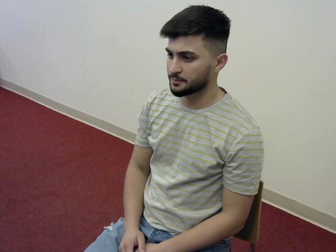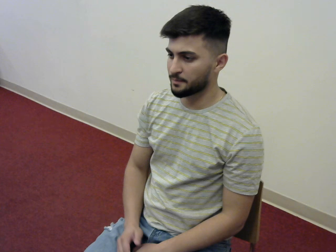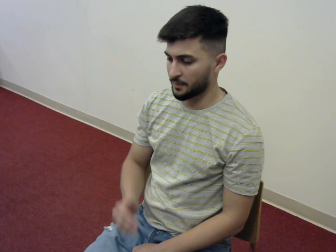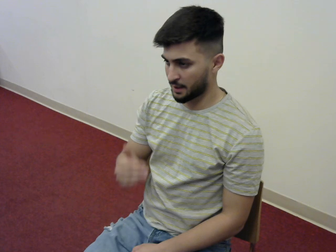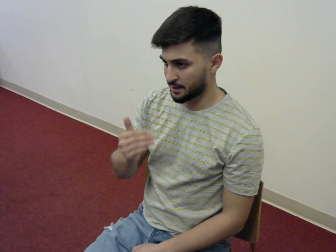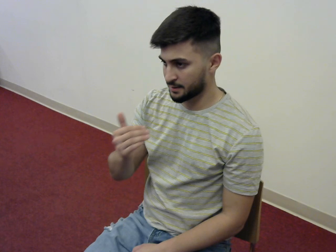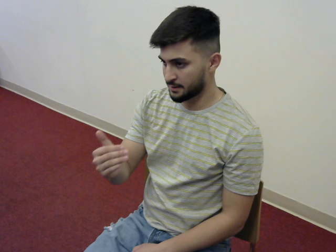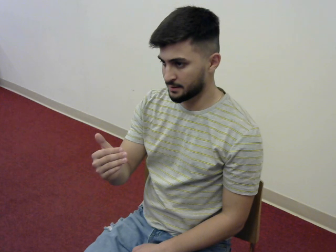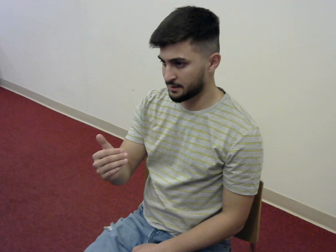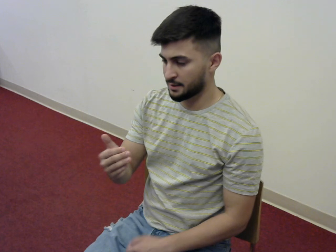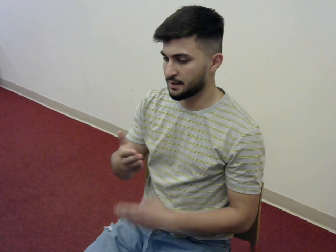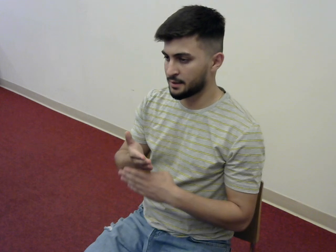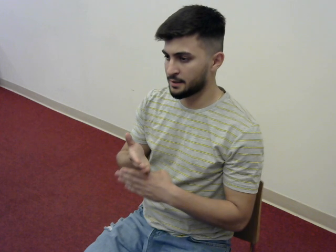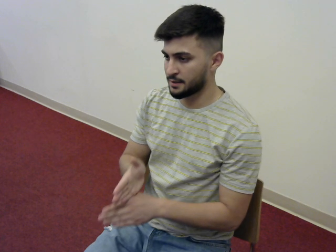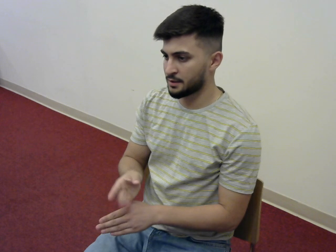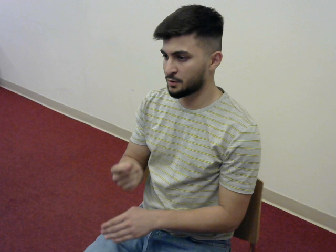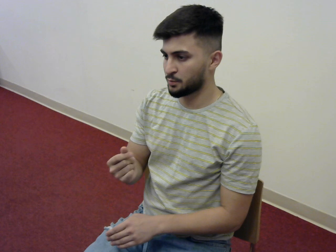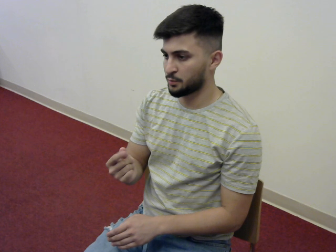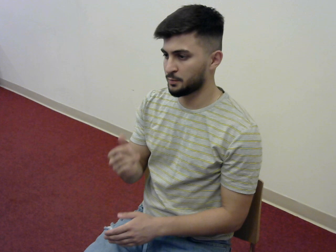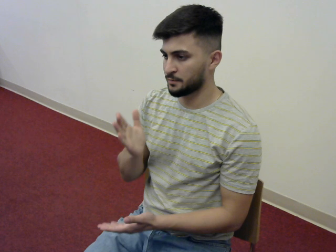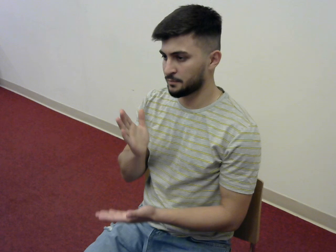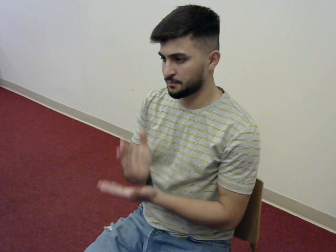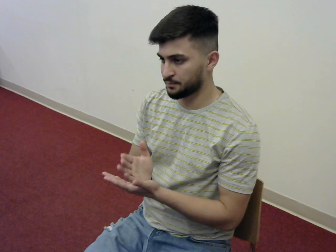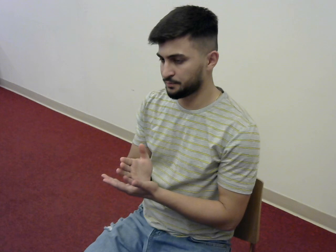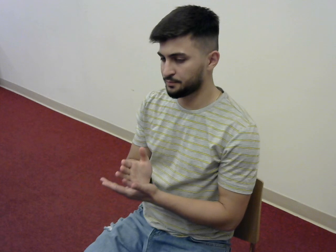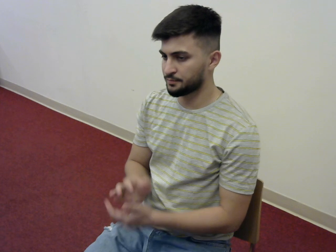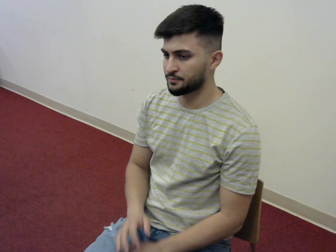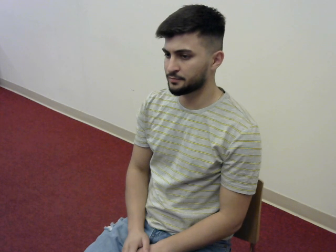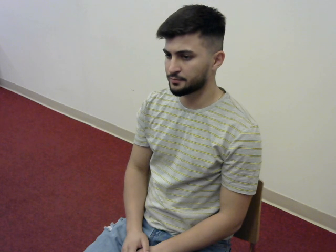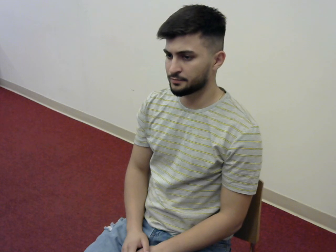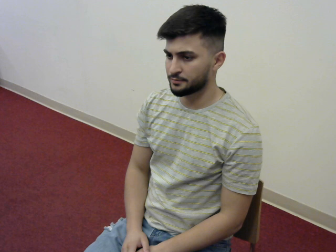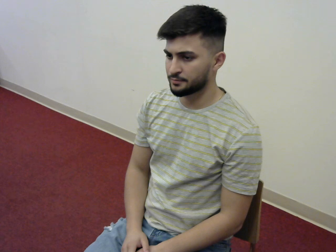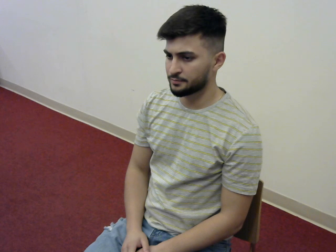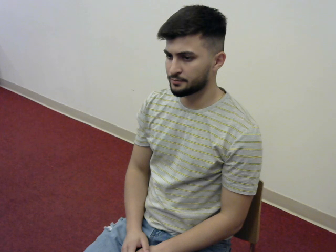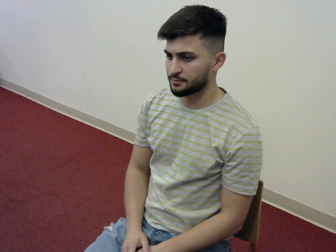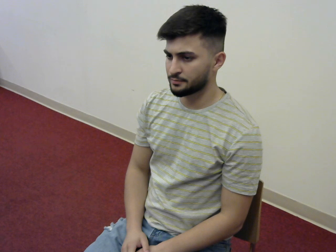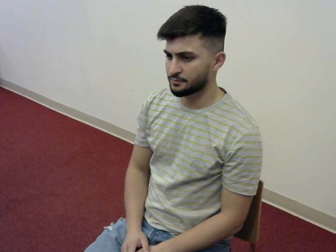Sizdə xırda pul varmı?